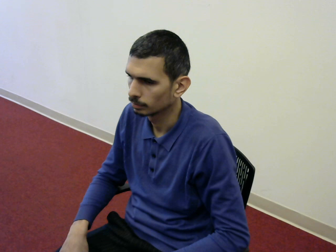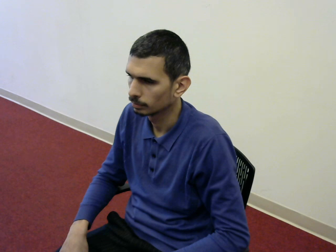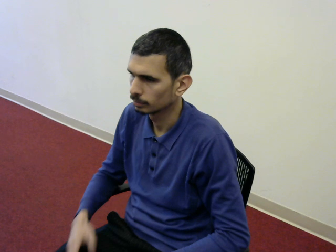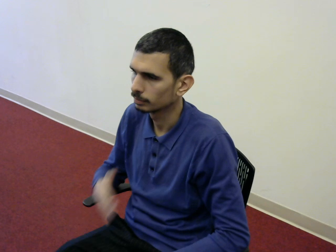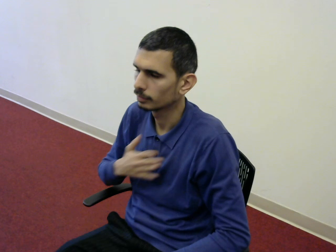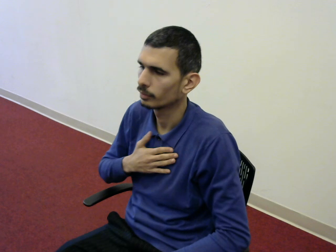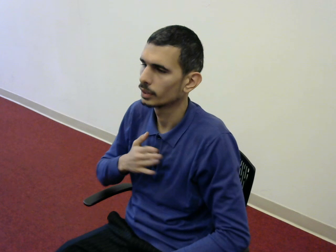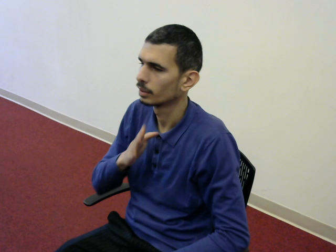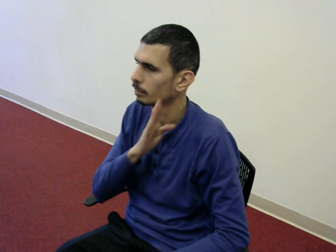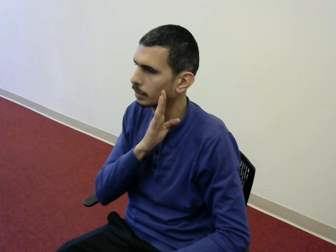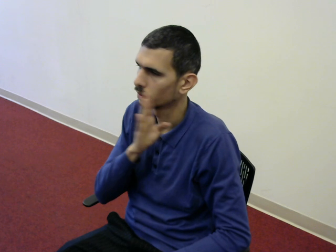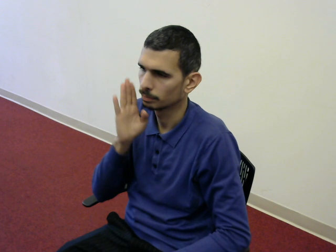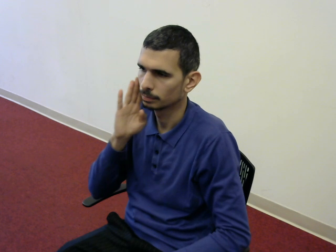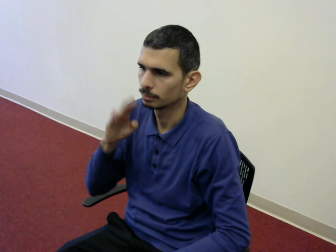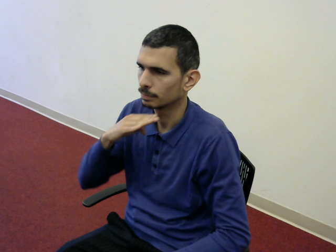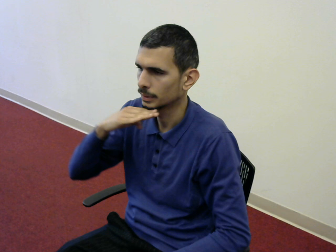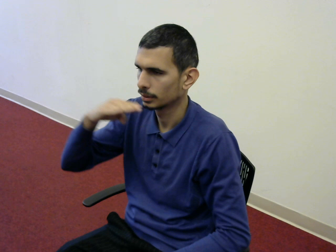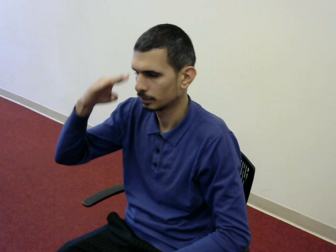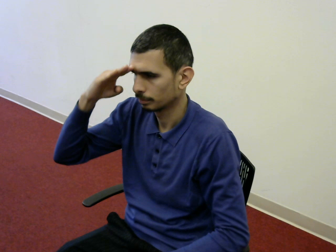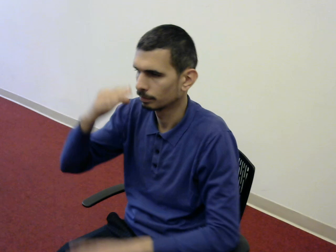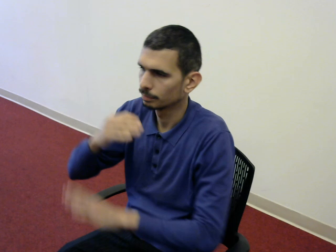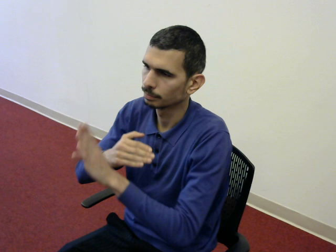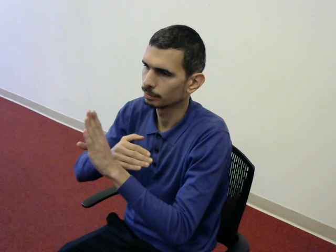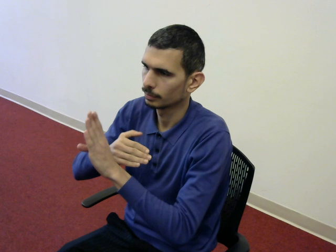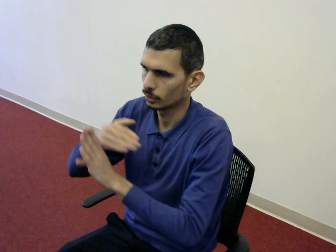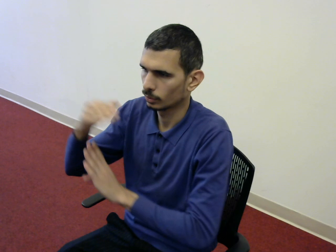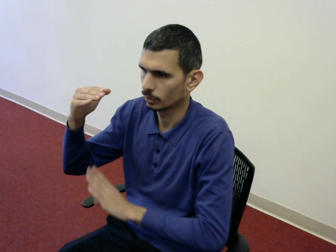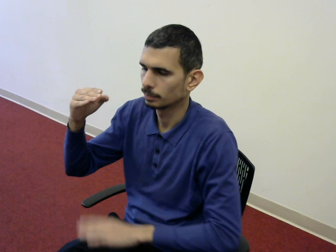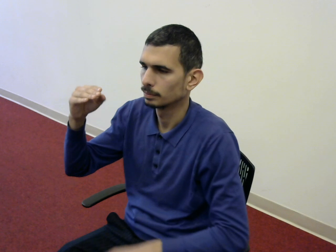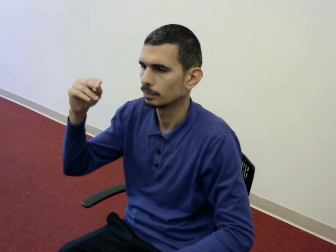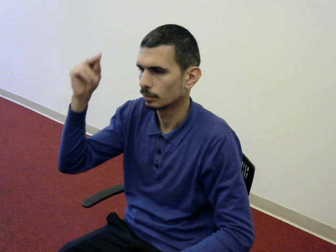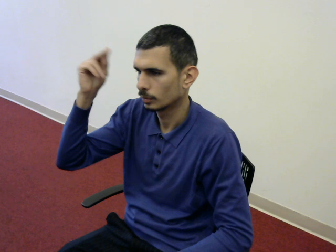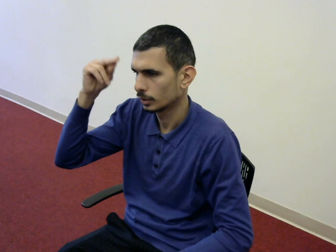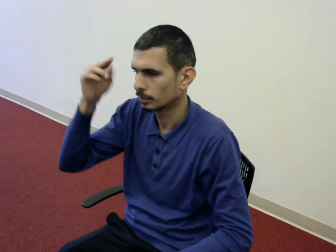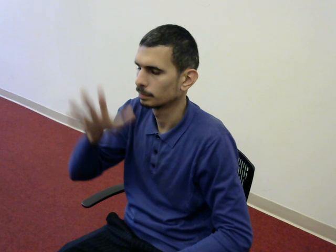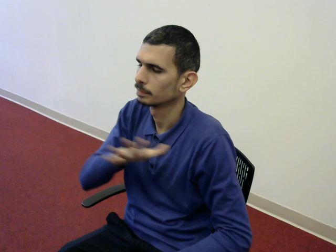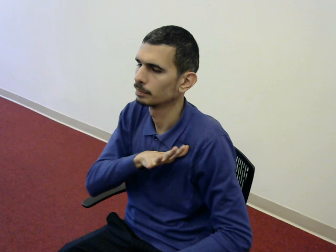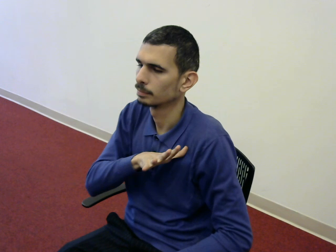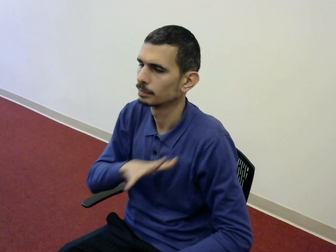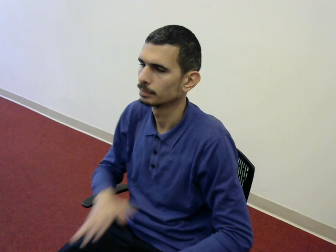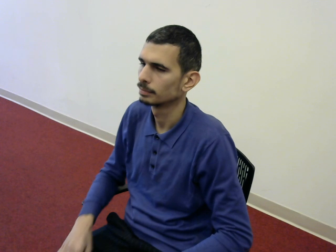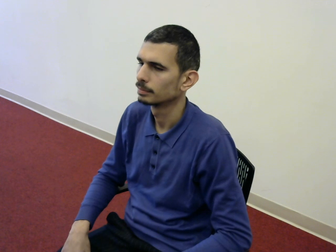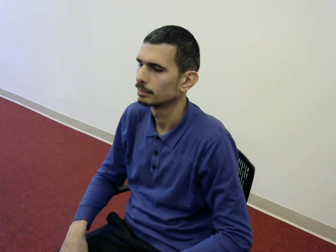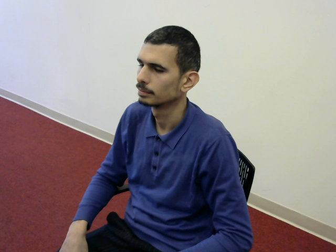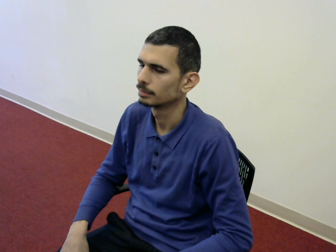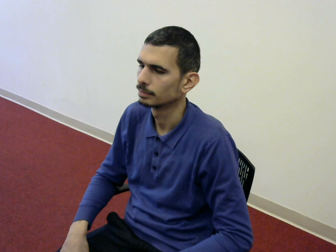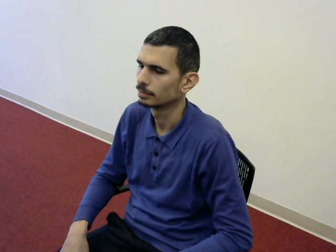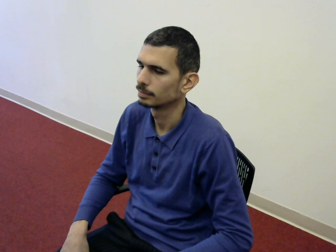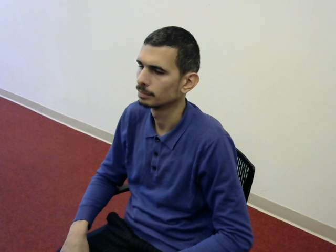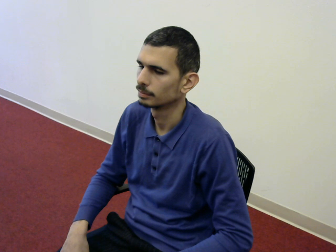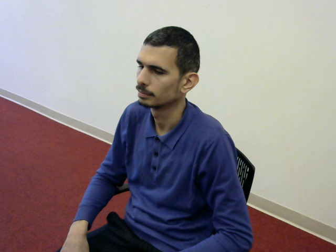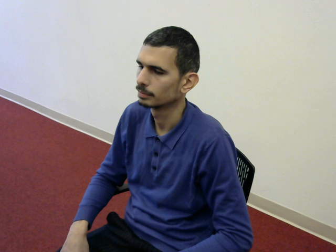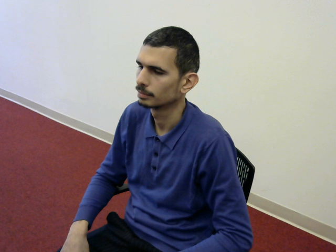Mənim valideynlərim ali təhsillidir